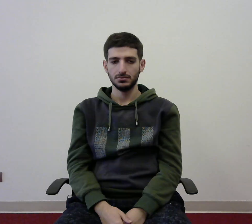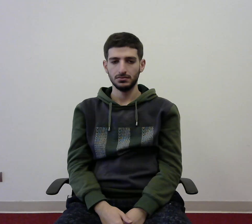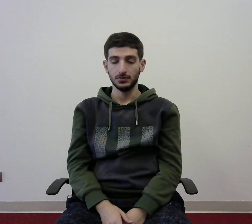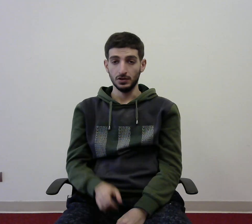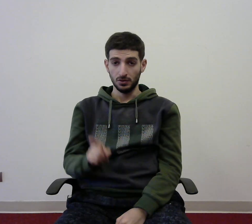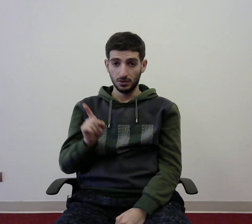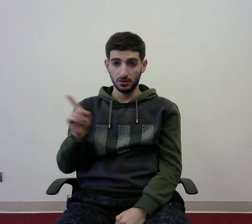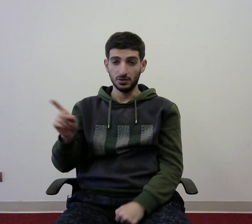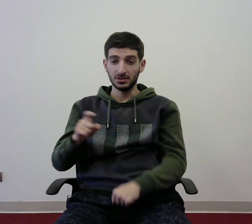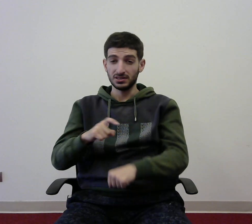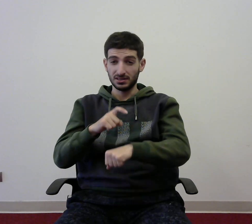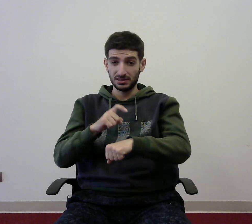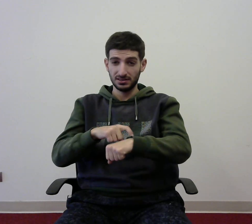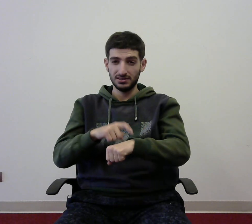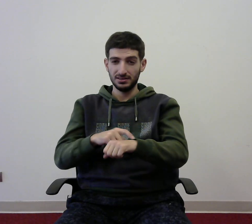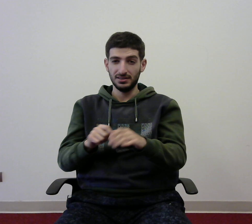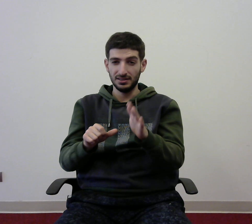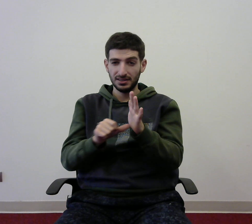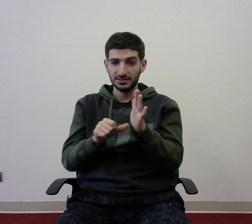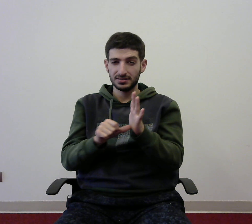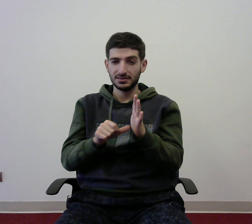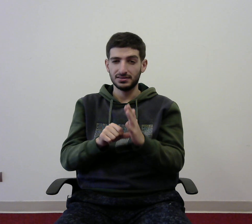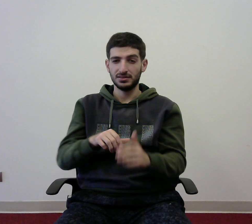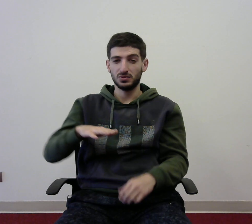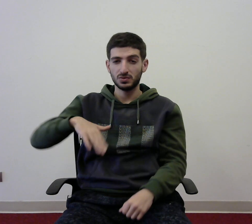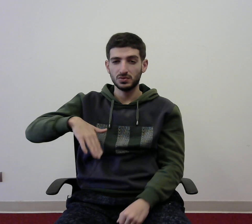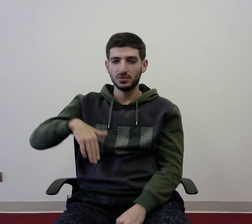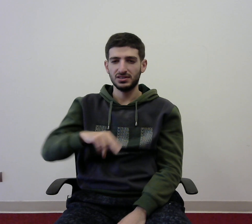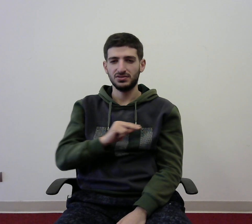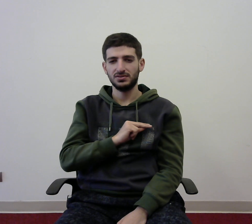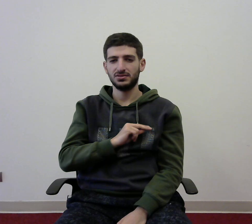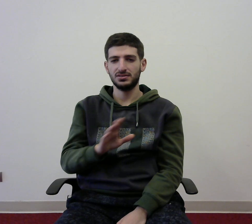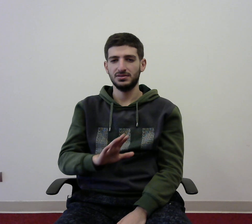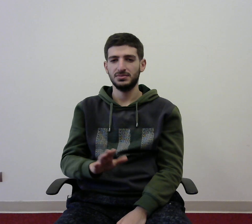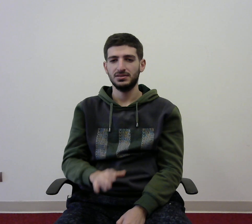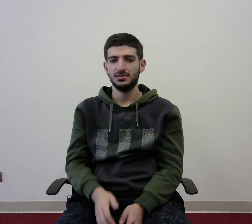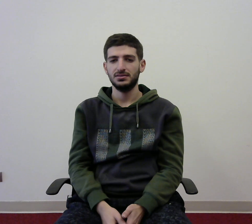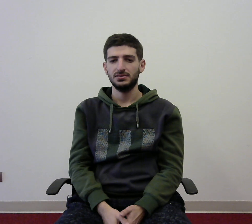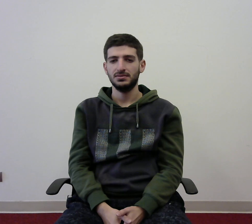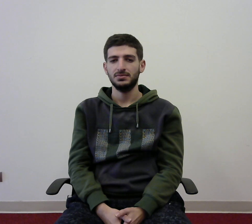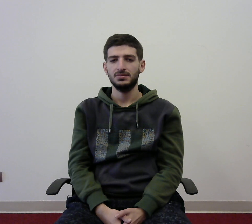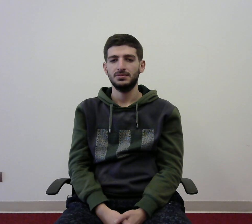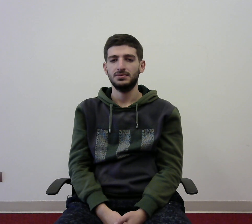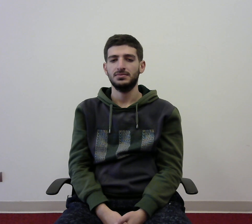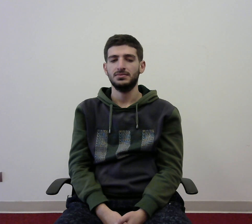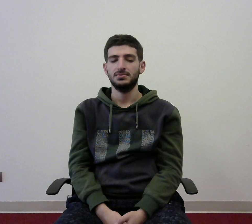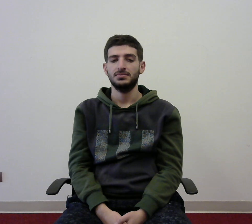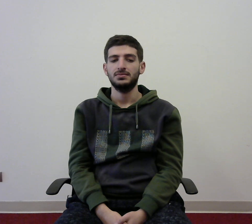O saat 6-dan sonra işləmir